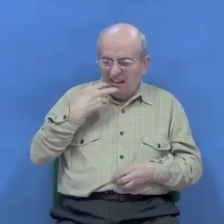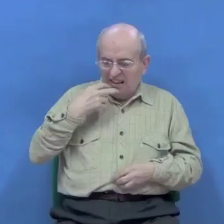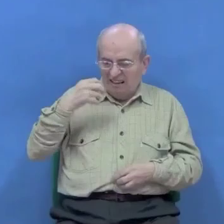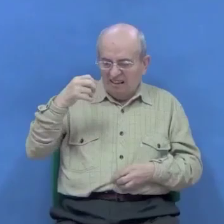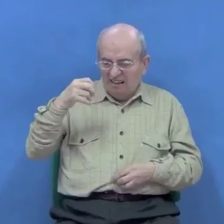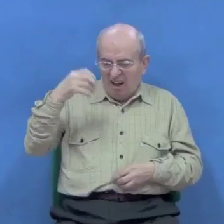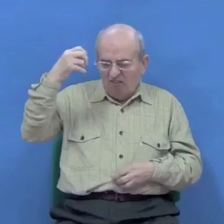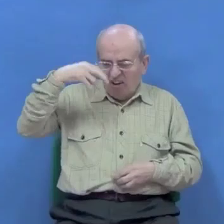Elektryczna.